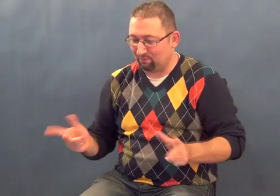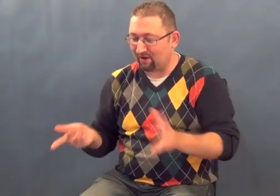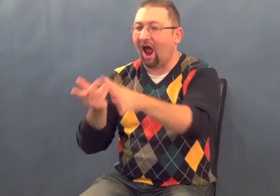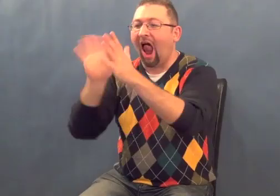Ale...